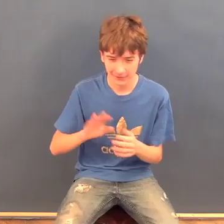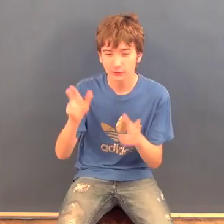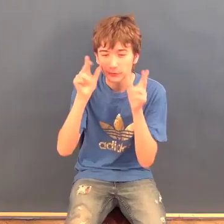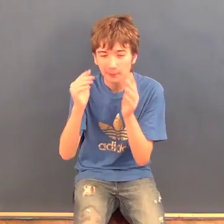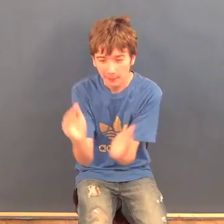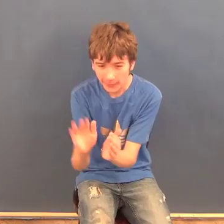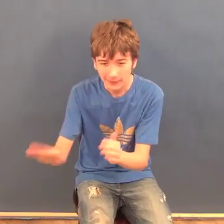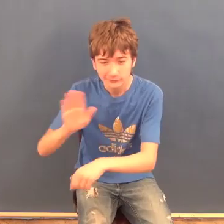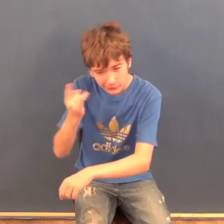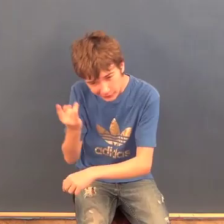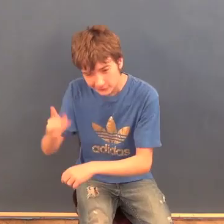Żaby mają małe dzieci.